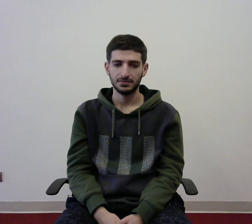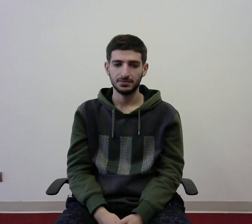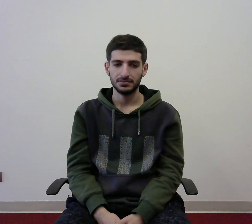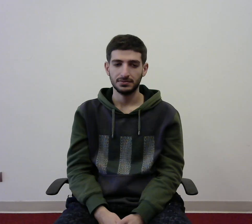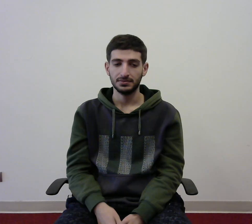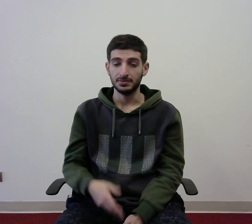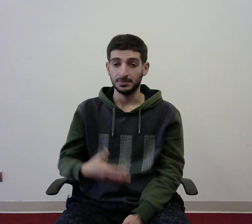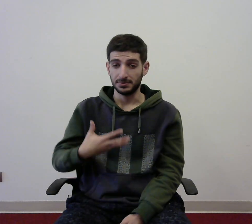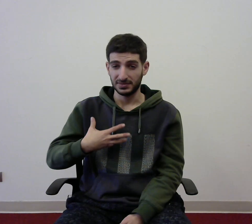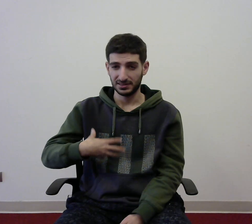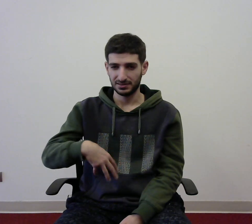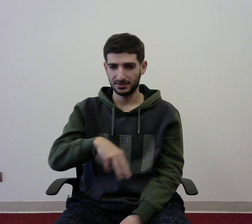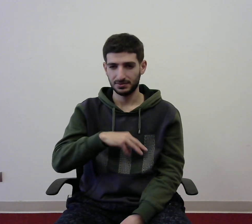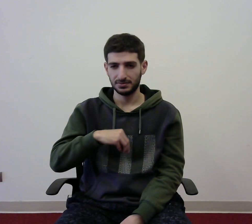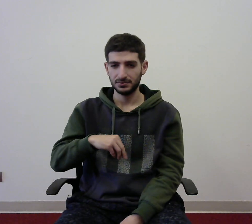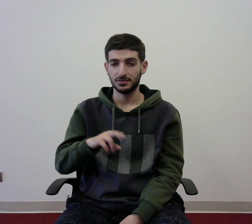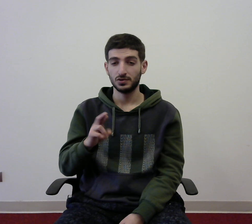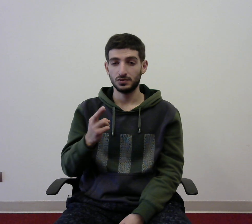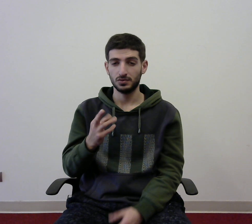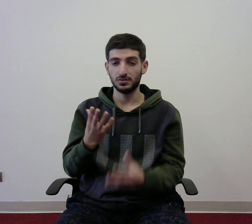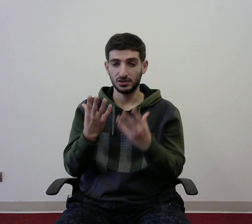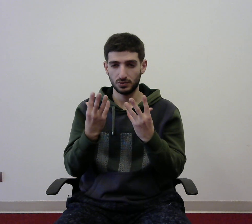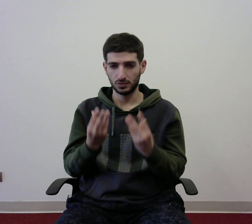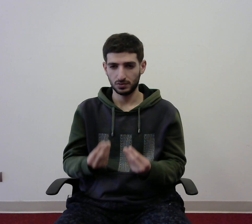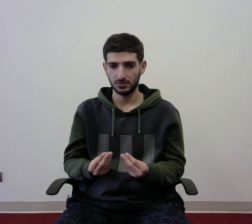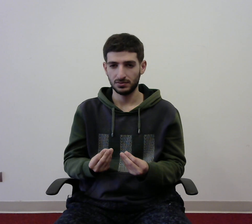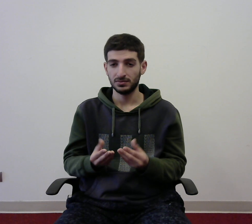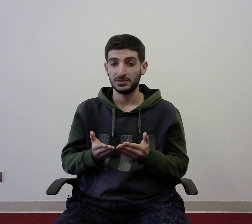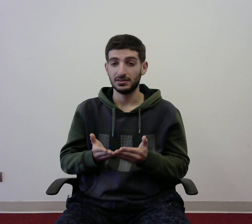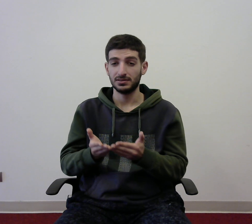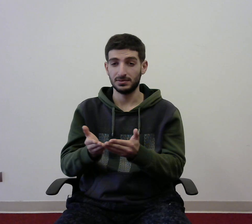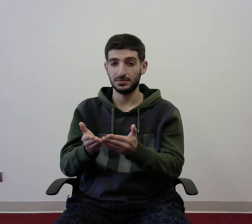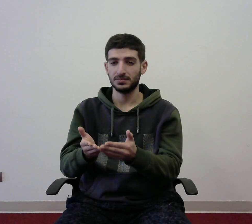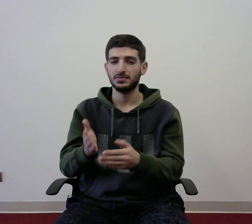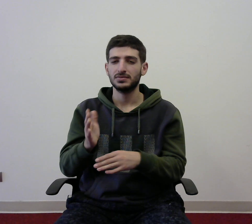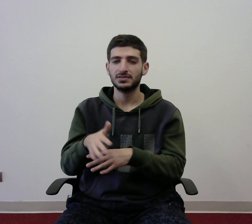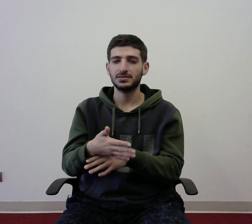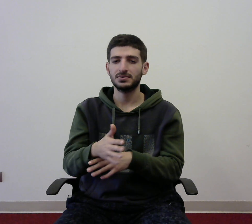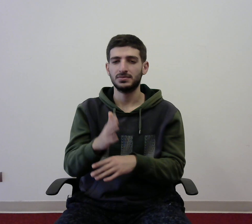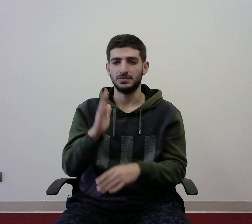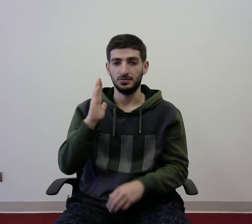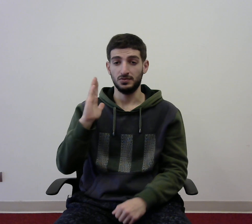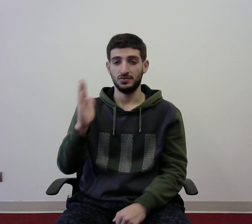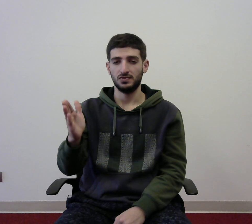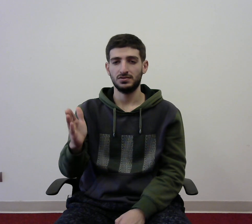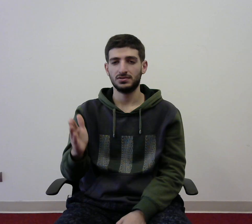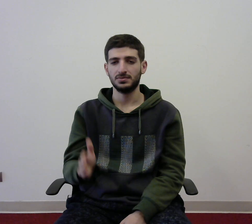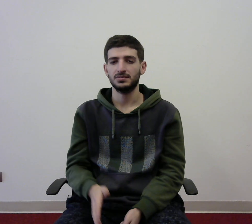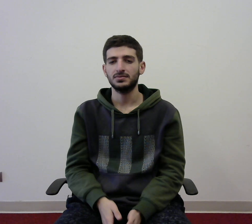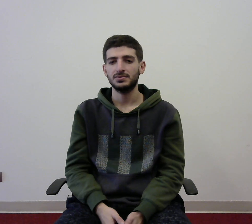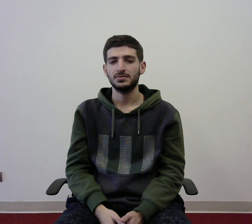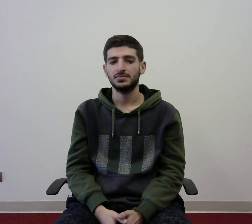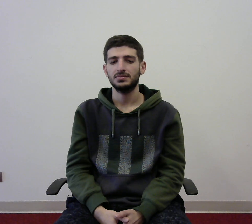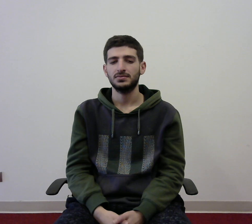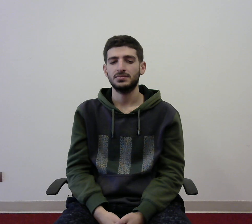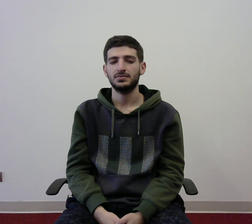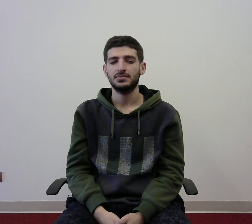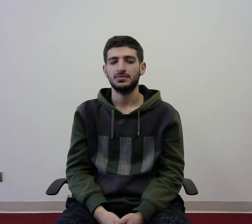Biz cümə günü gəmi gəzintisində olacağıq